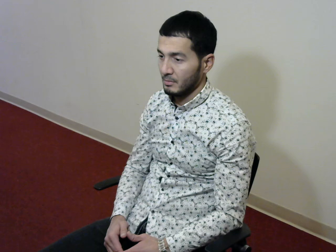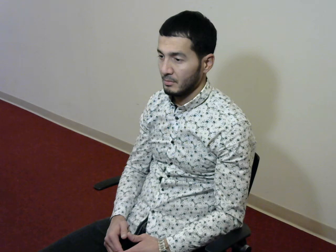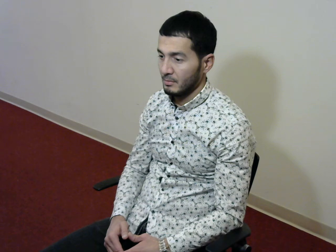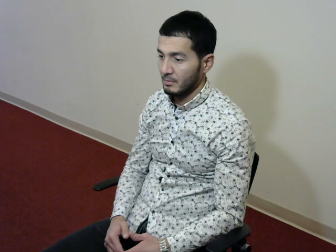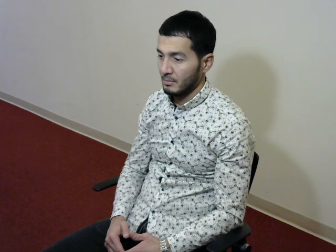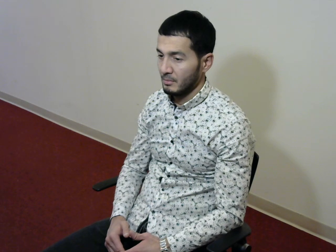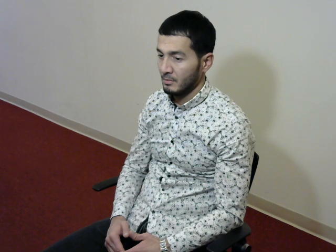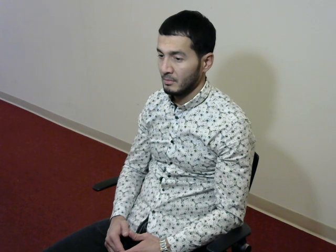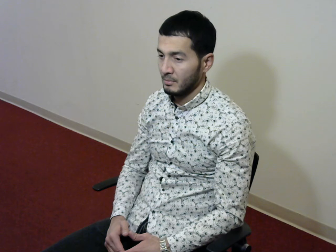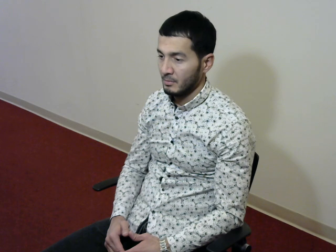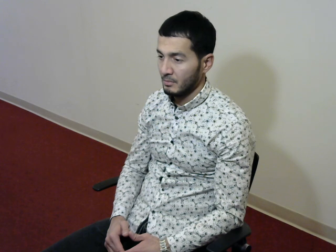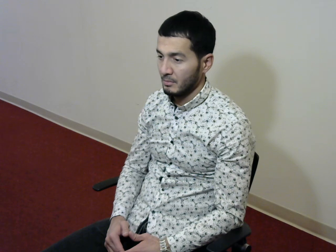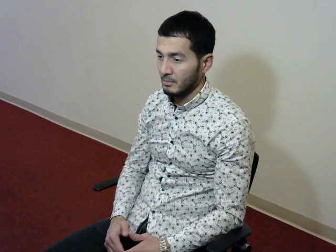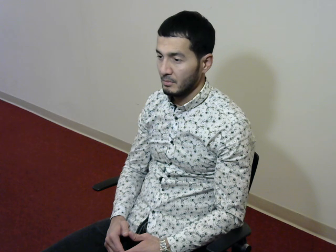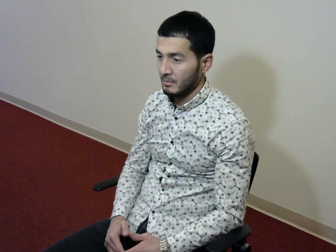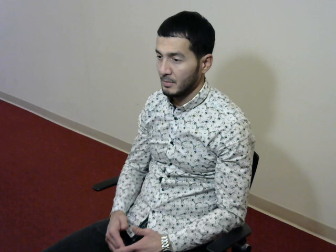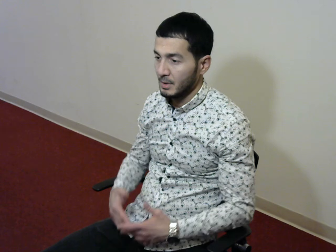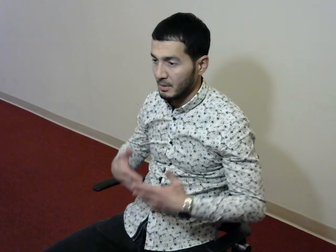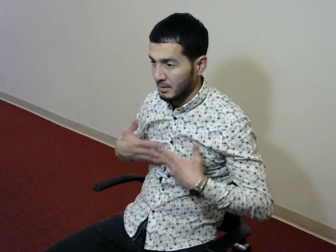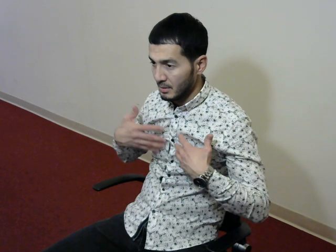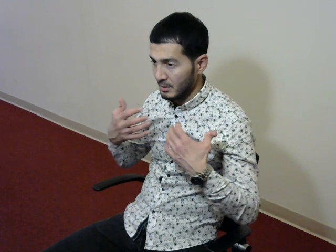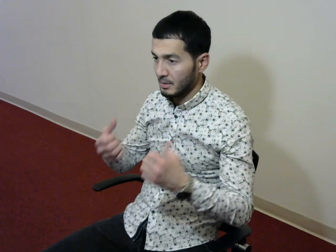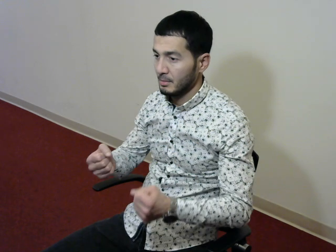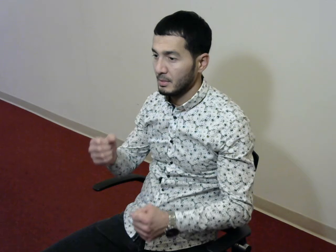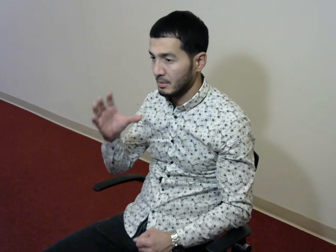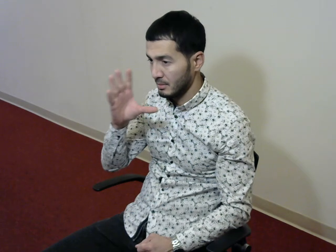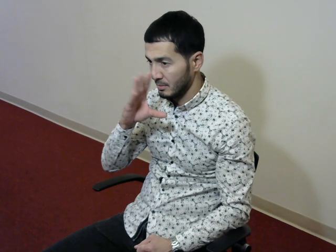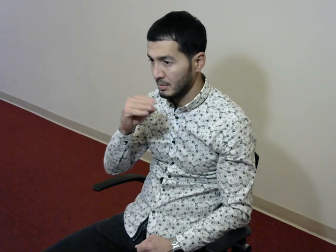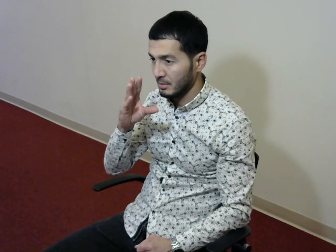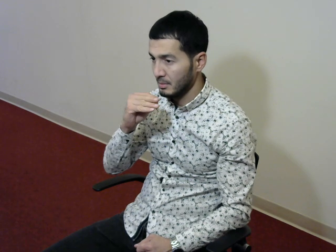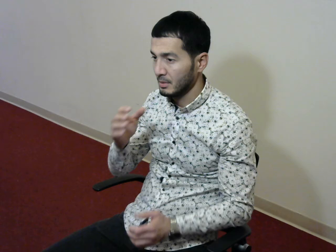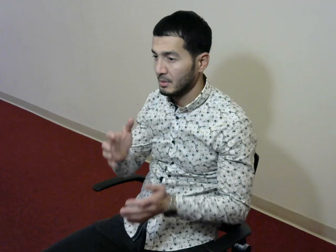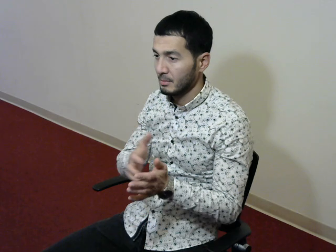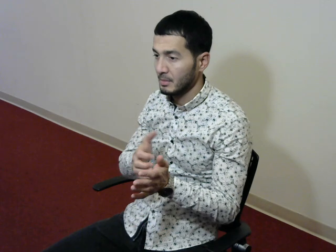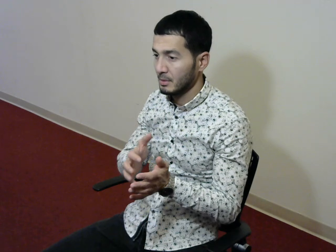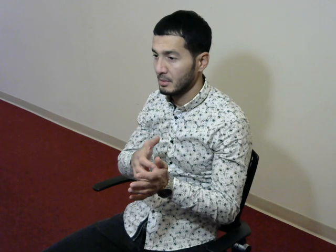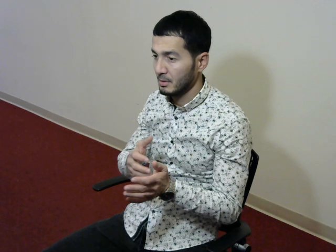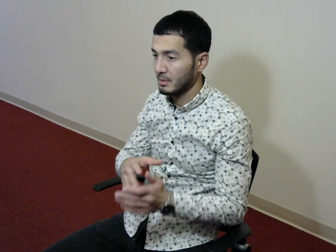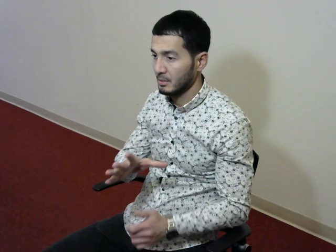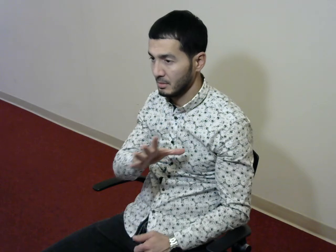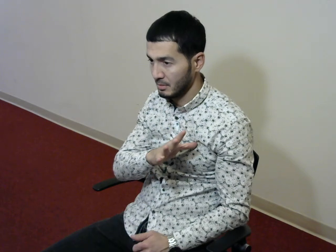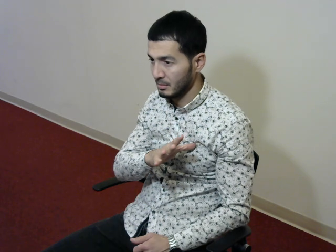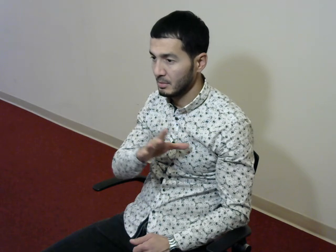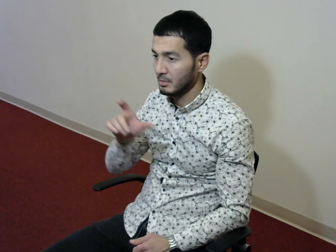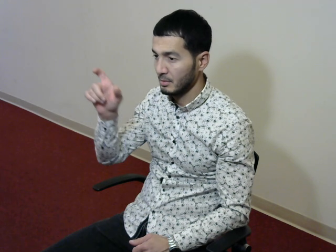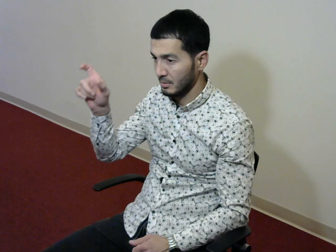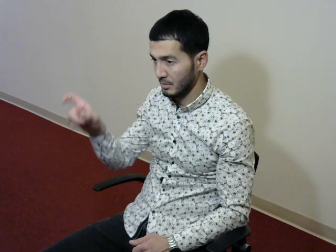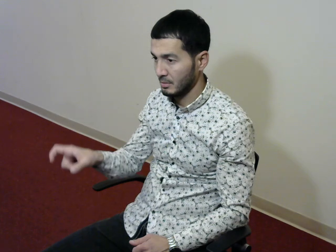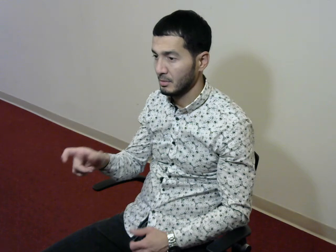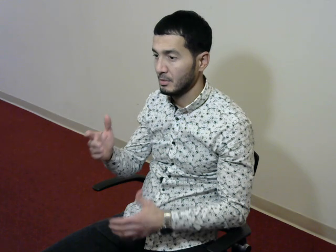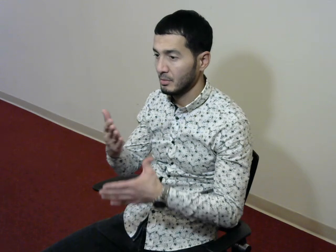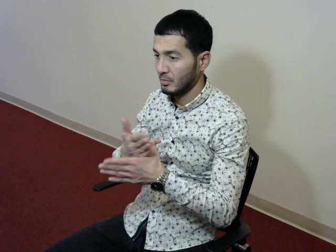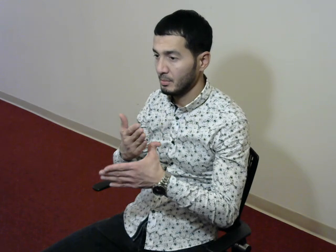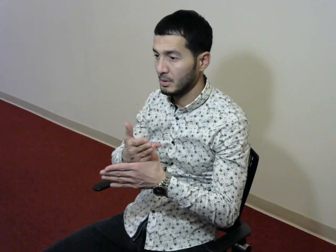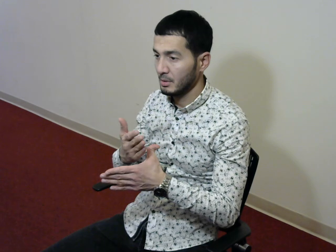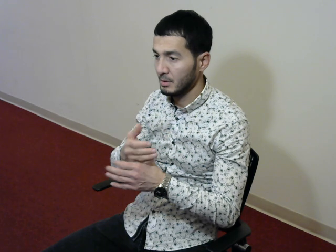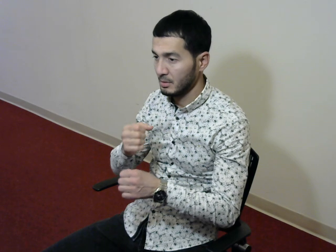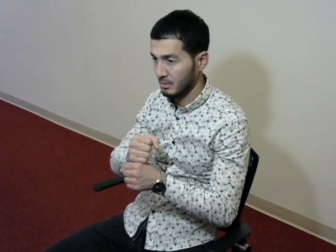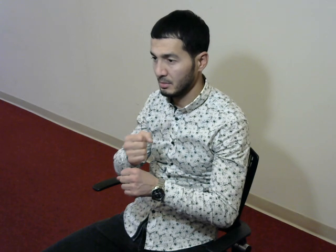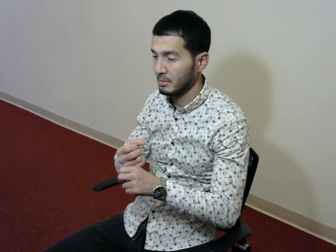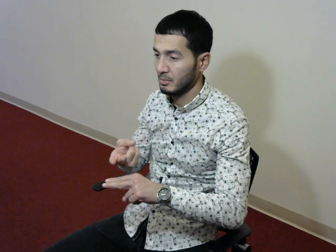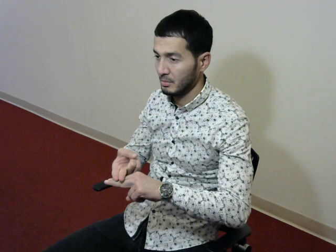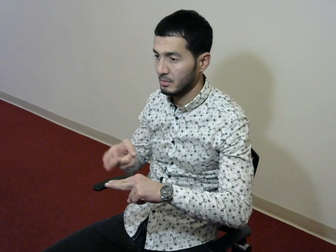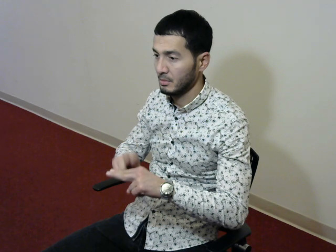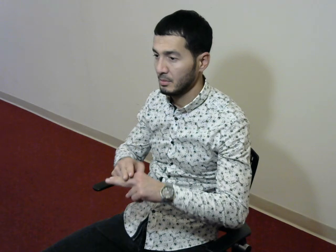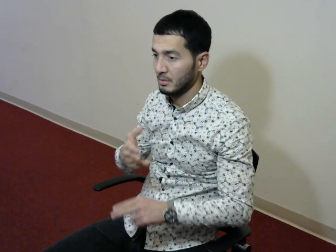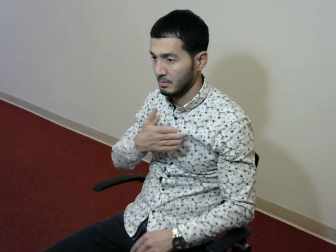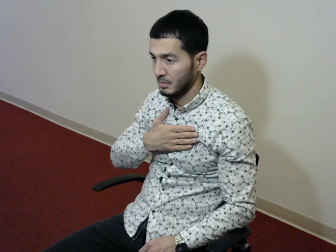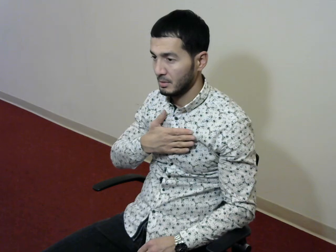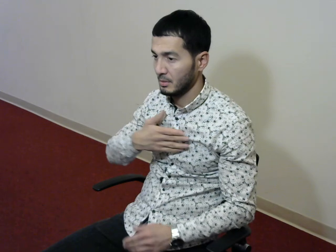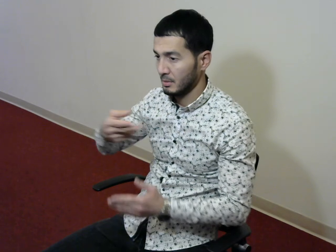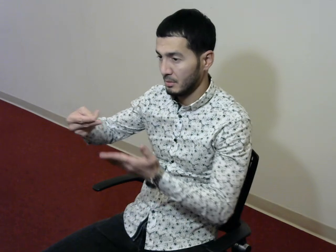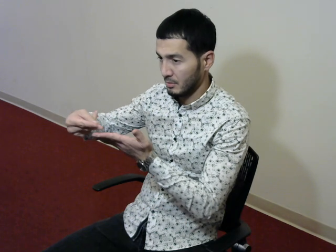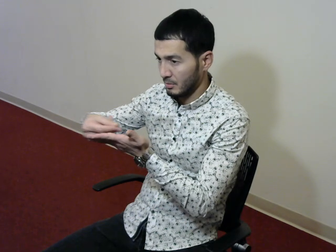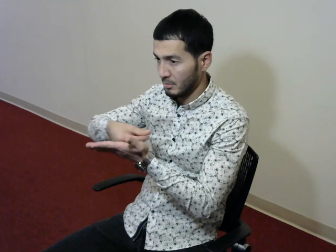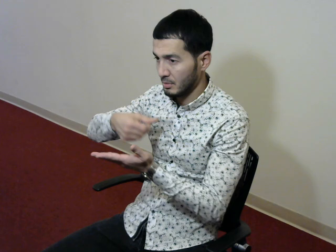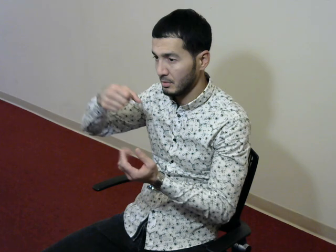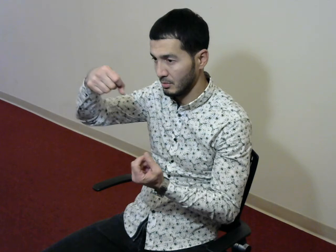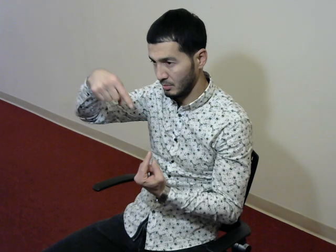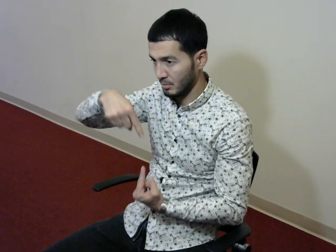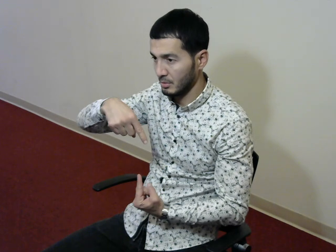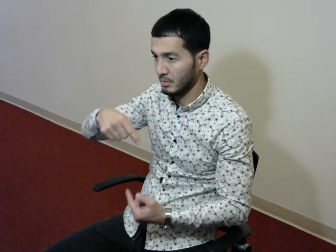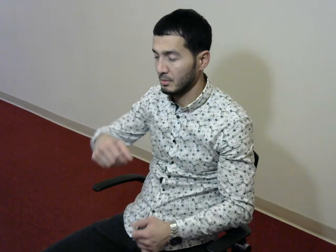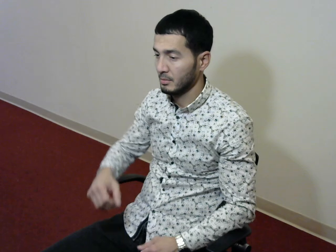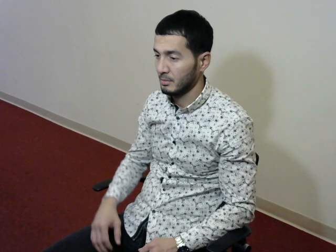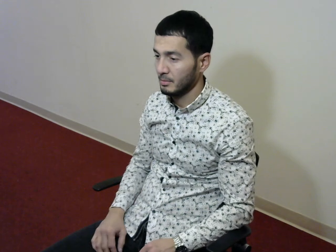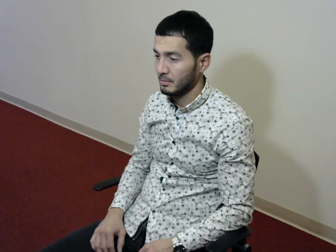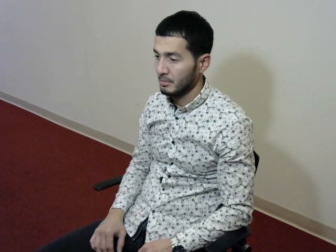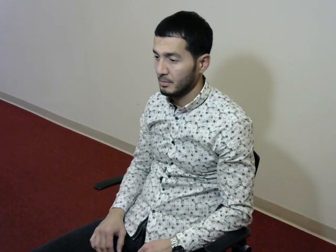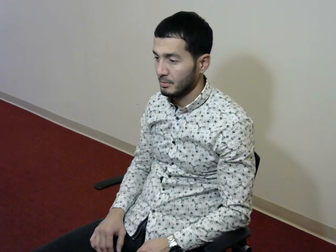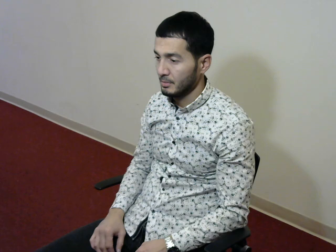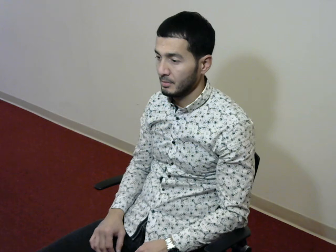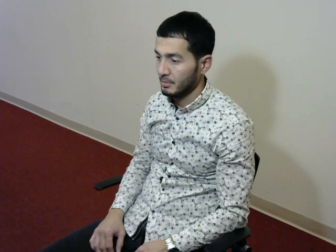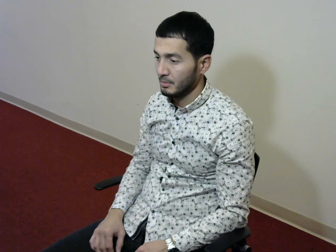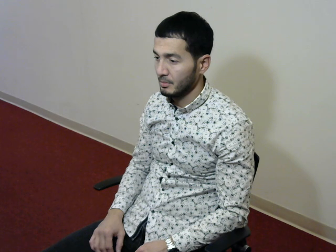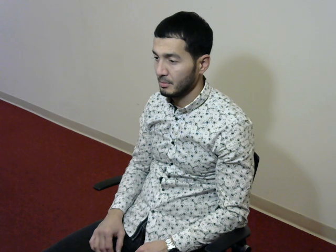Sağlamlıq imkanı məhdud olan şəxsə kömək etdiyimə görə mənə ödəniş düşürmü?